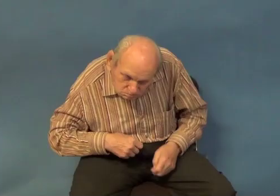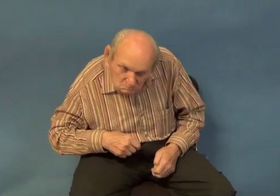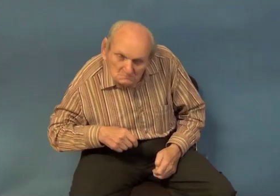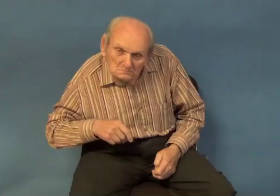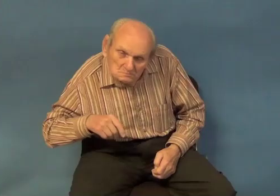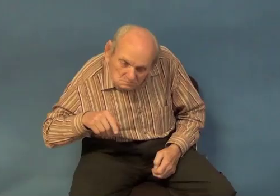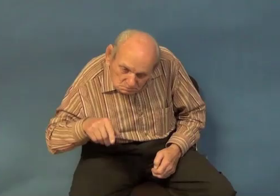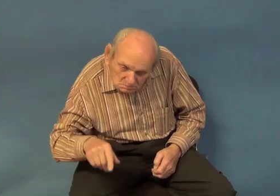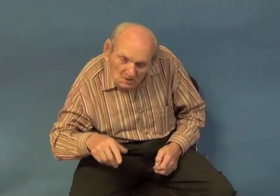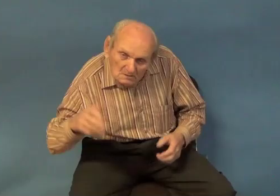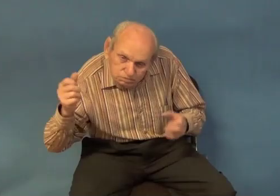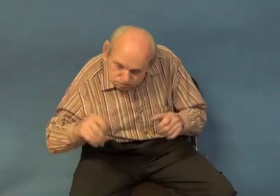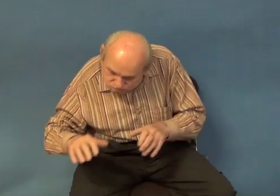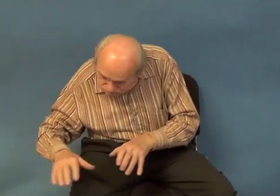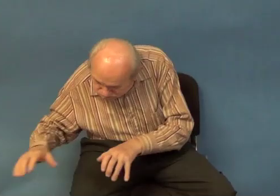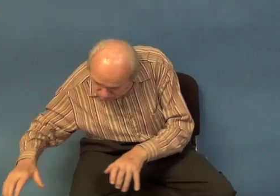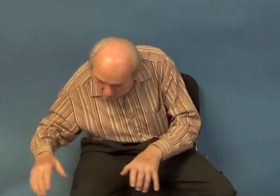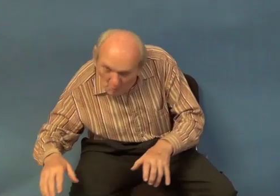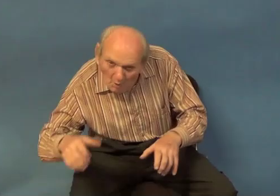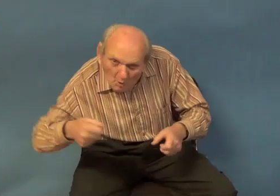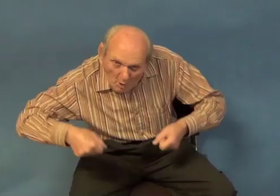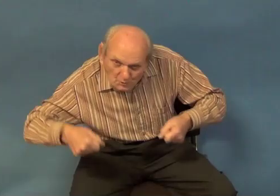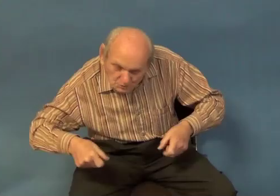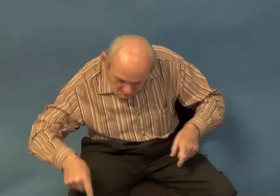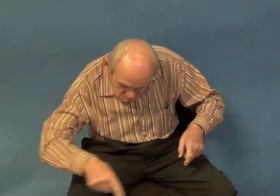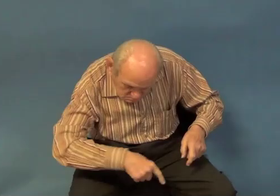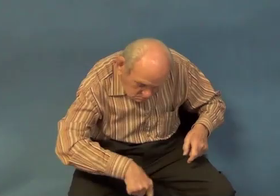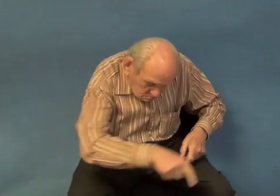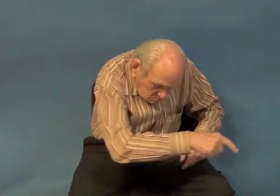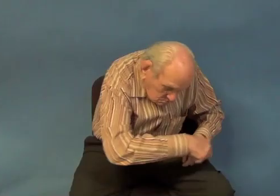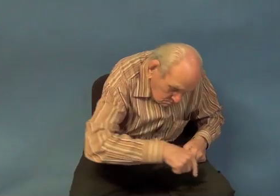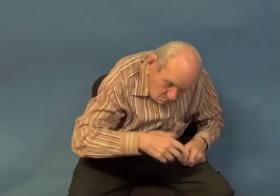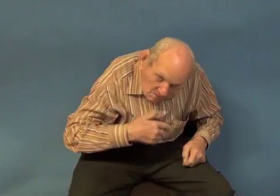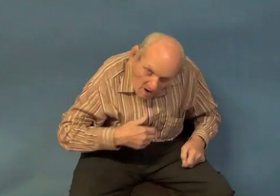Miał trzy kosze.